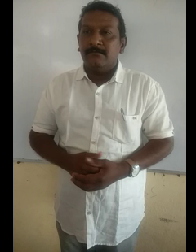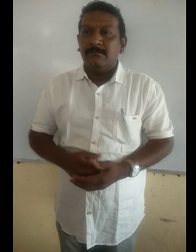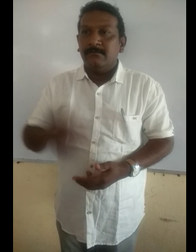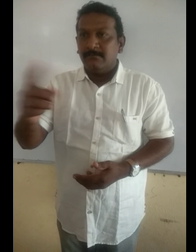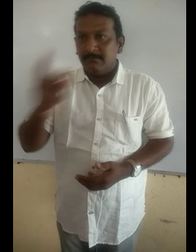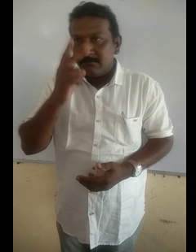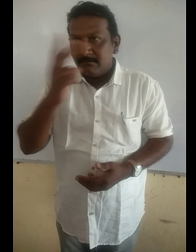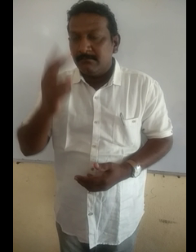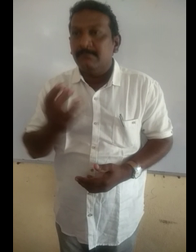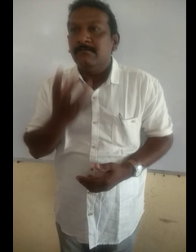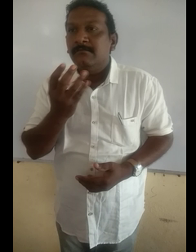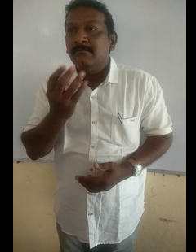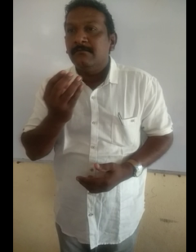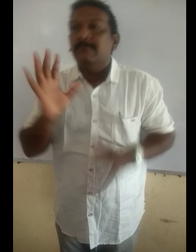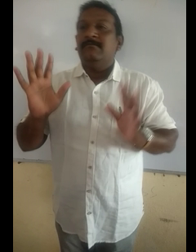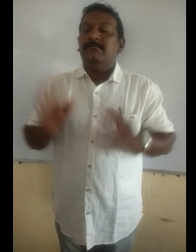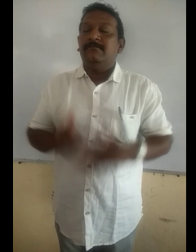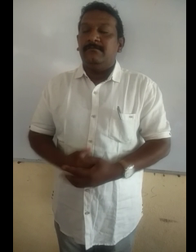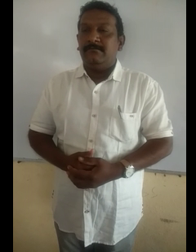i am afraid of that